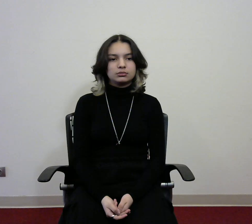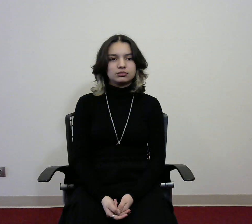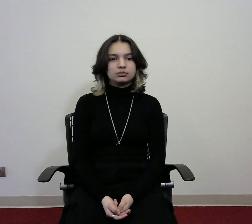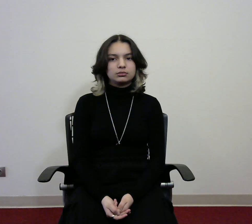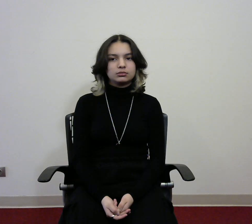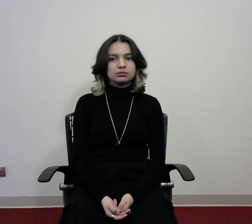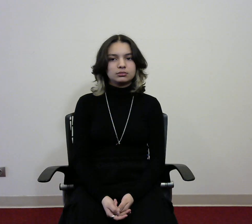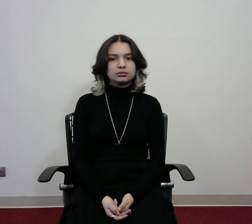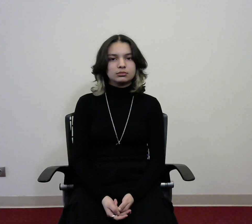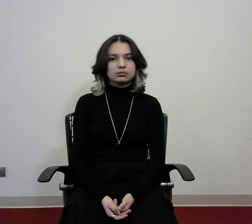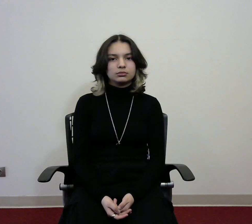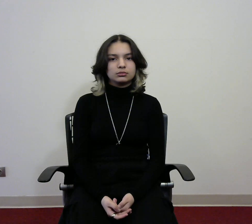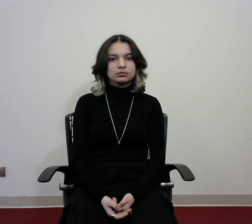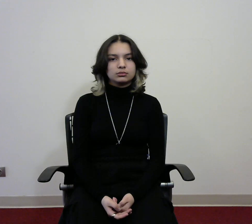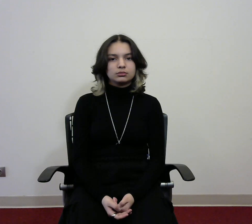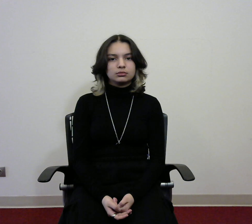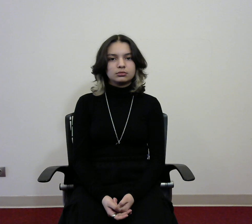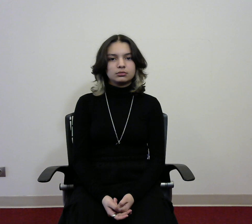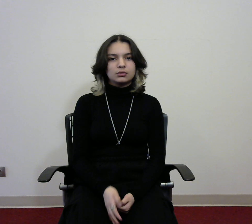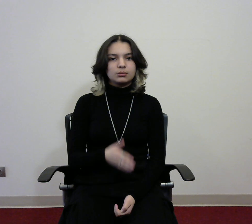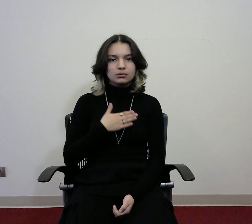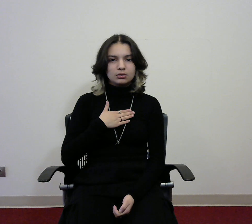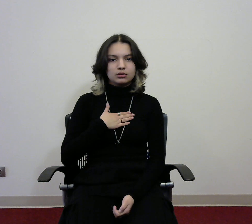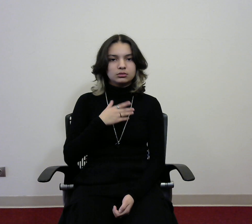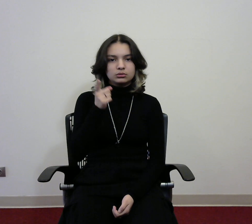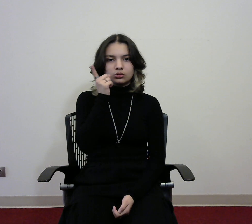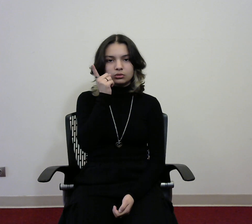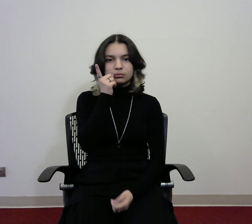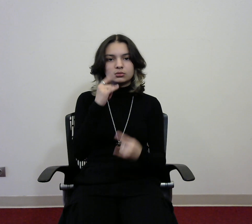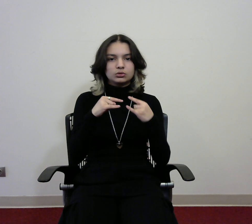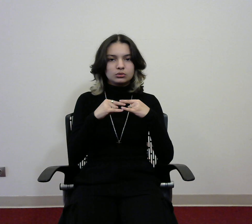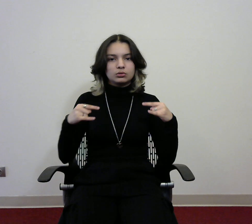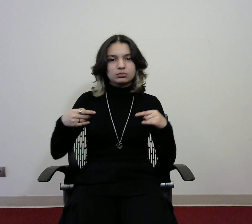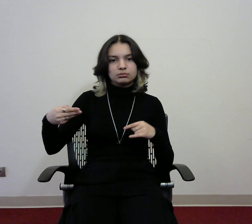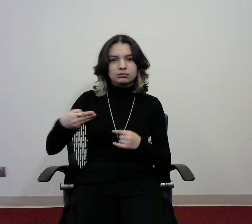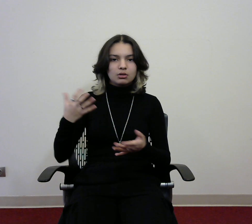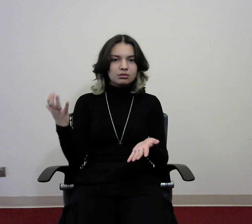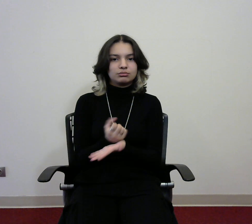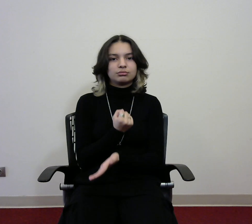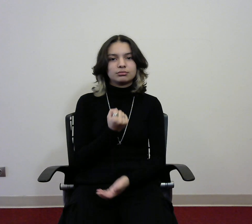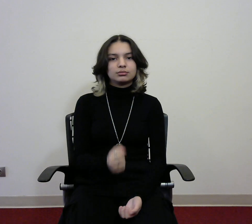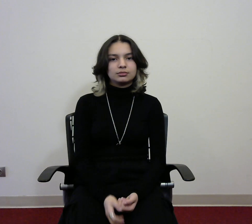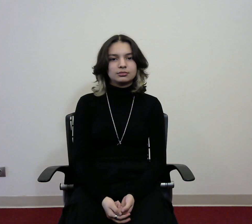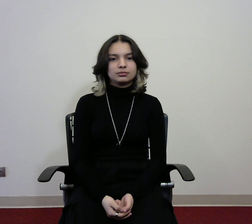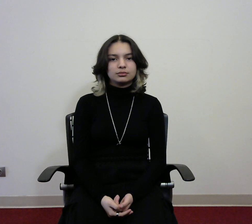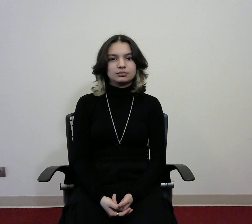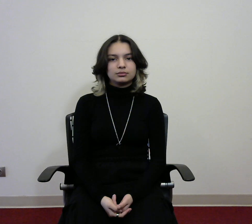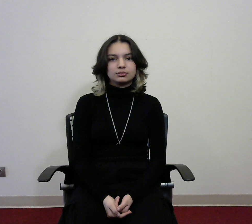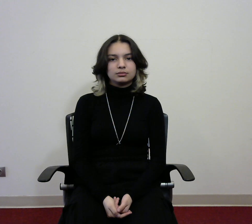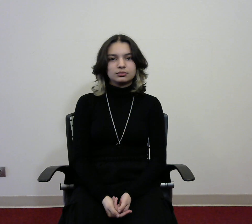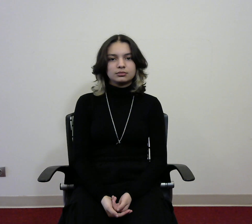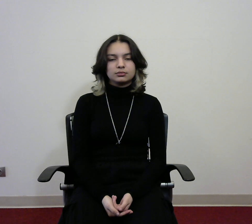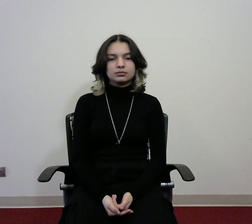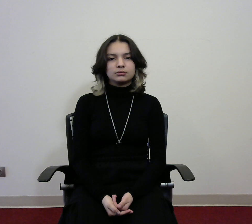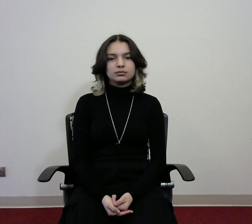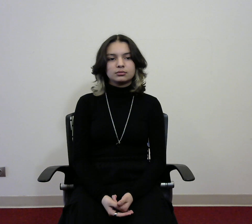Mən telefonumu stolun altından tapdım